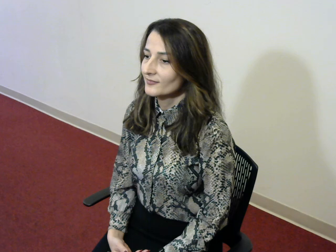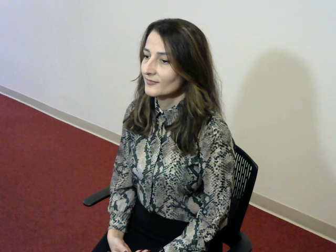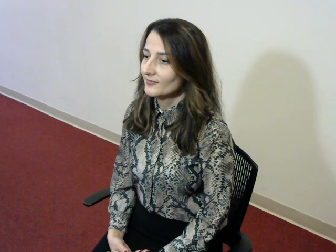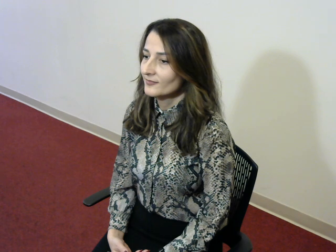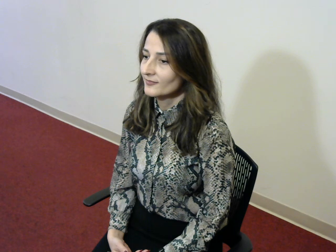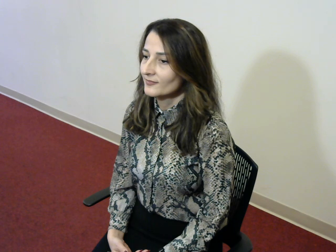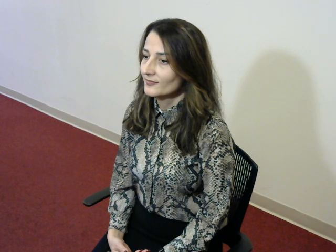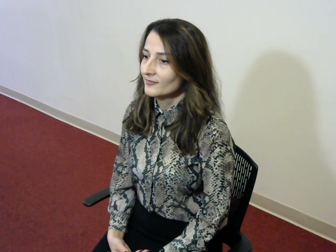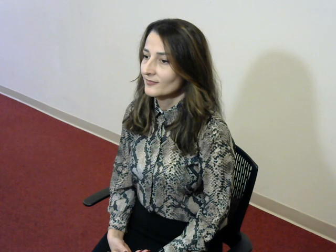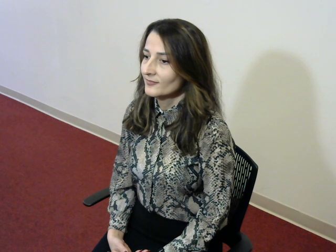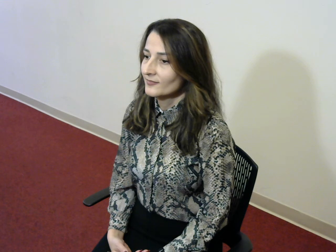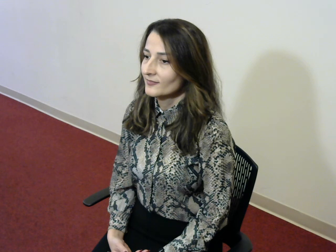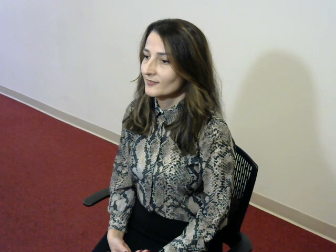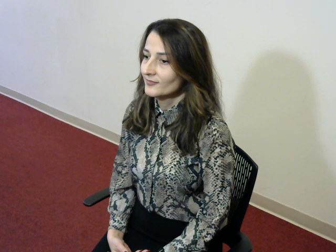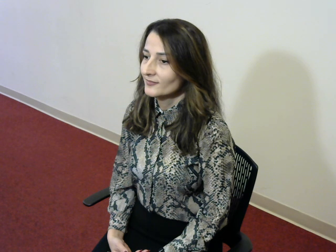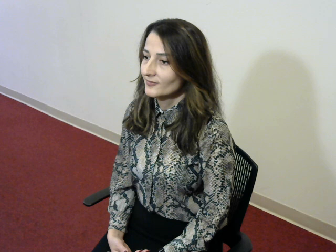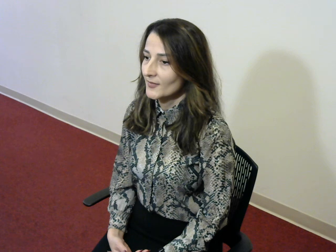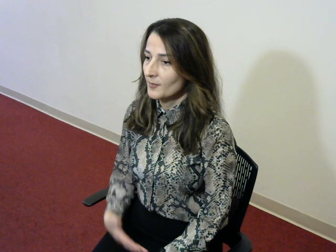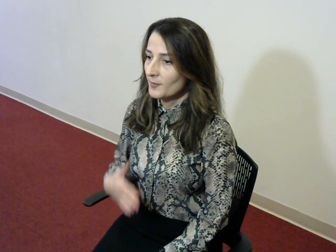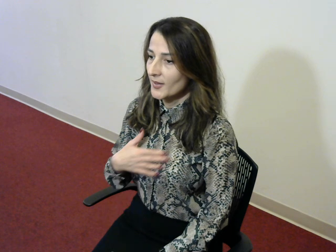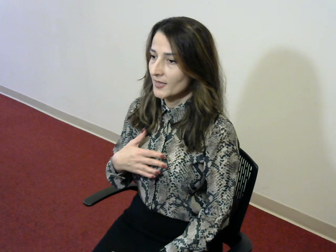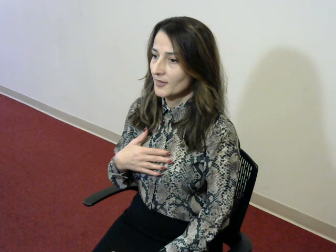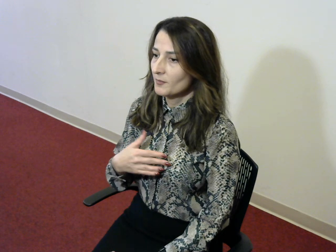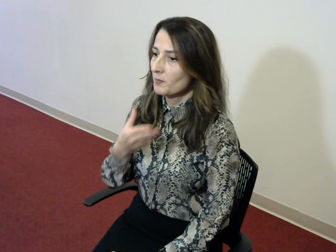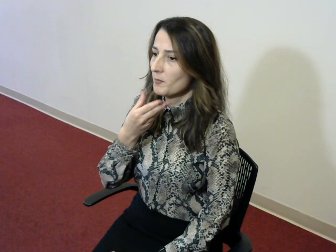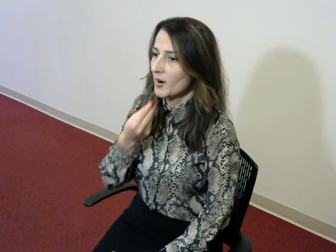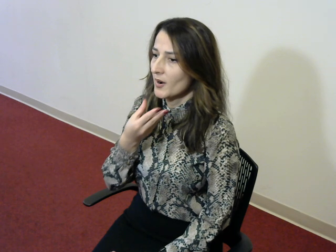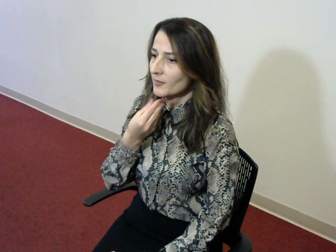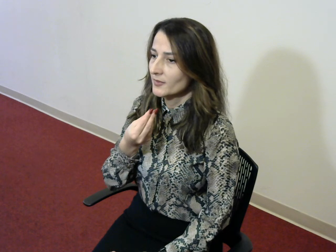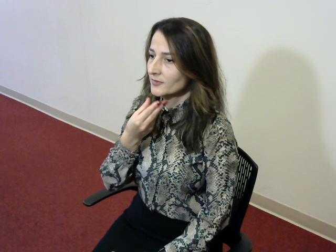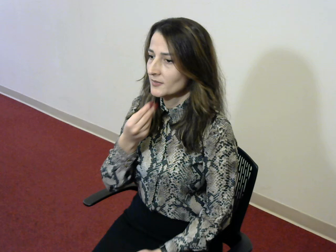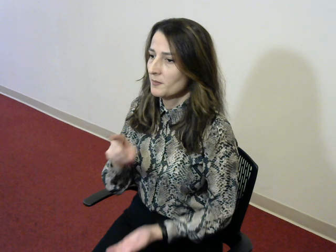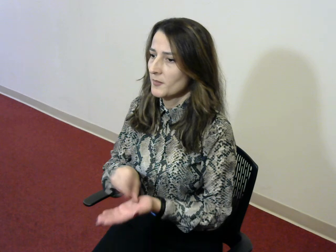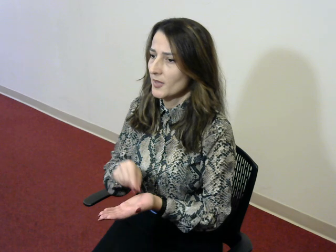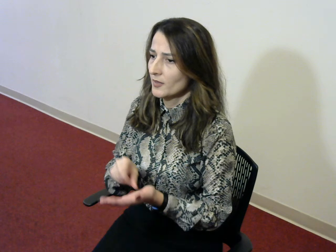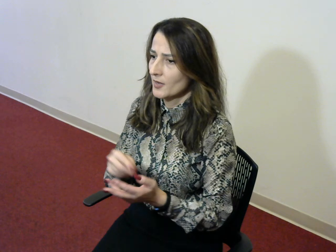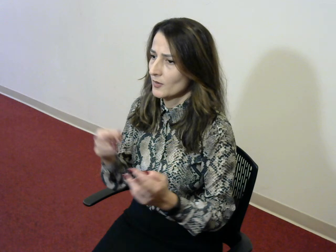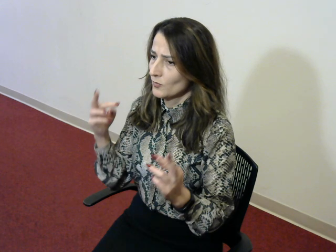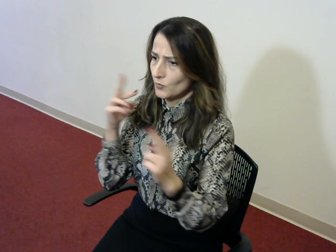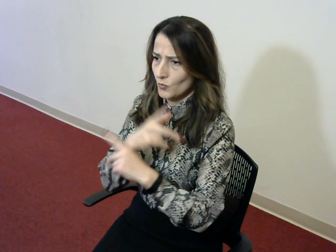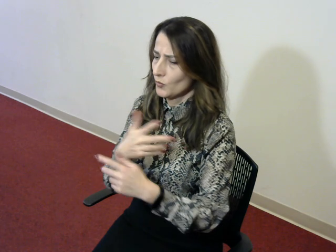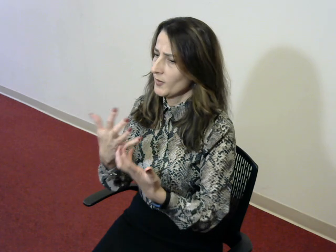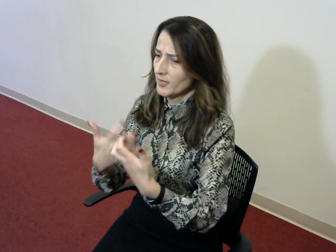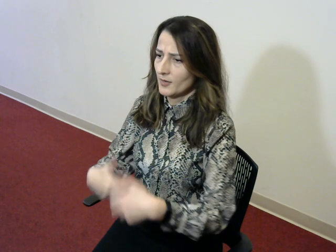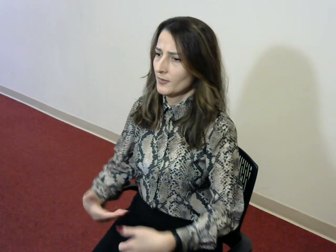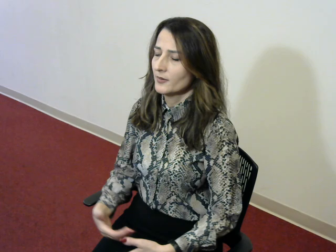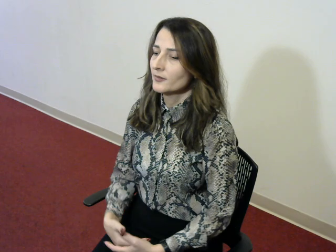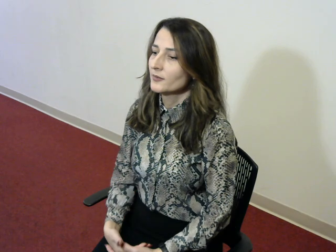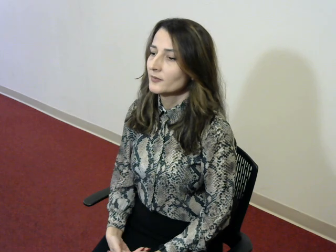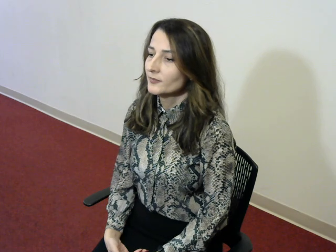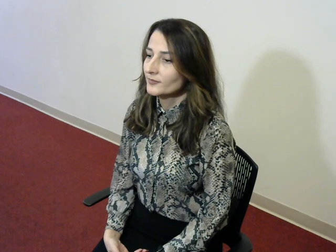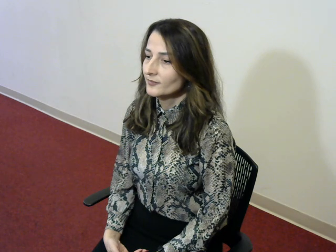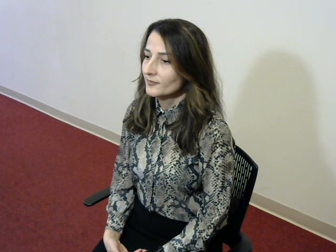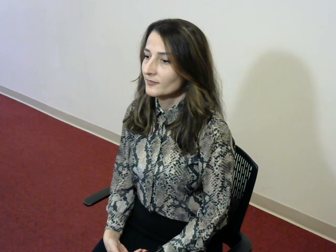Mənim babamın pensiyasını səhv hesablayıblar